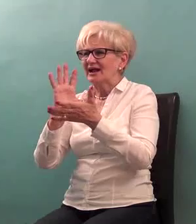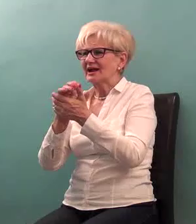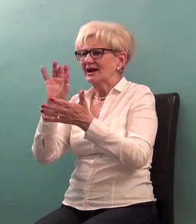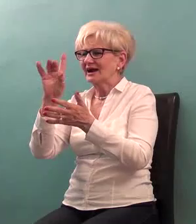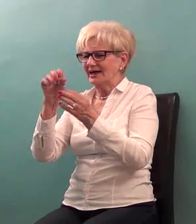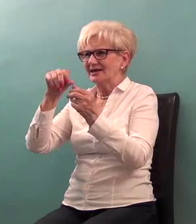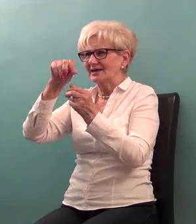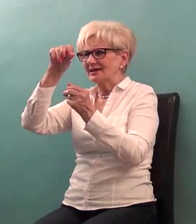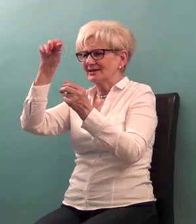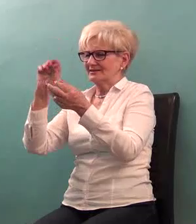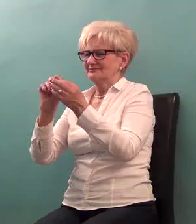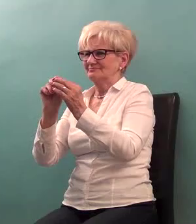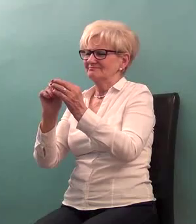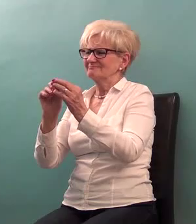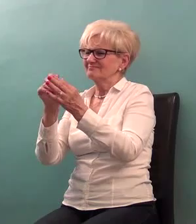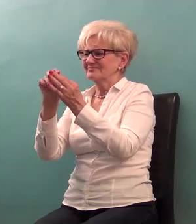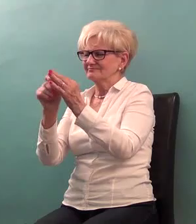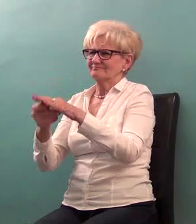Okleja nią szybę dookoła, a resztki odrzuca do tyłu.